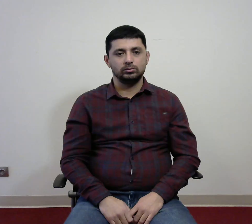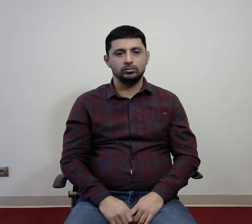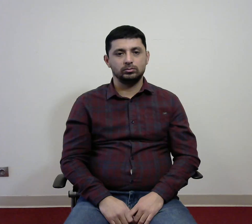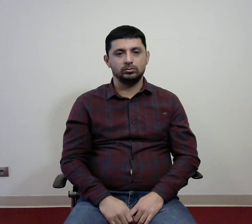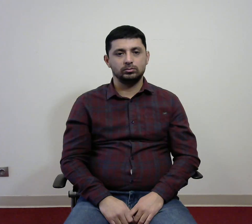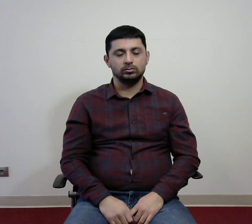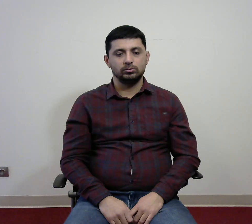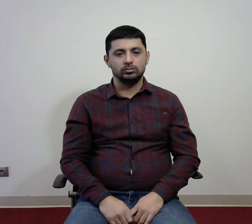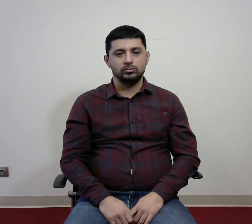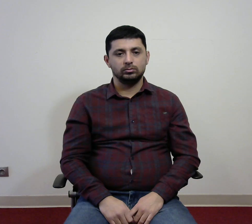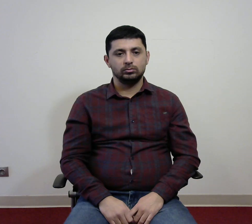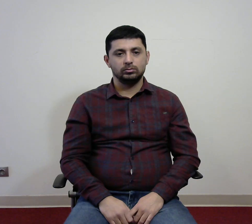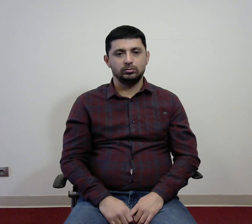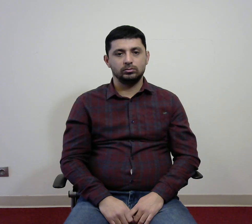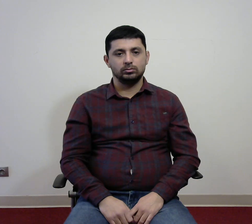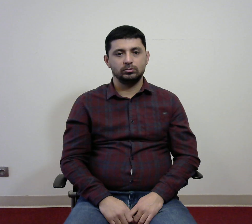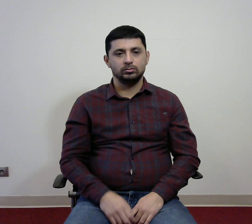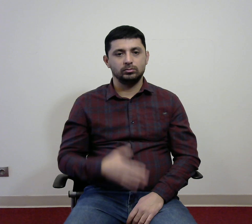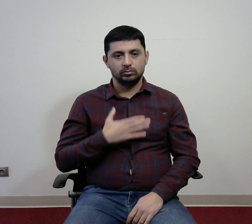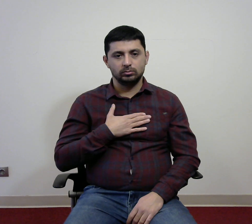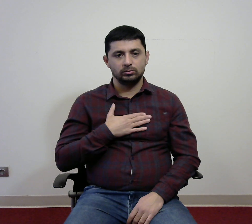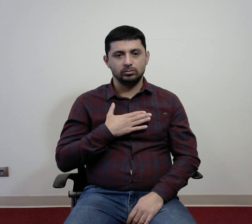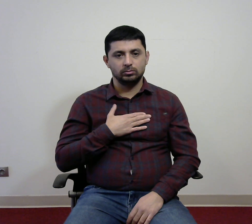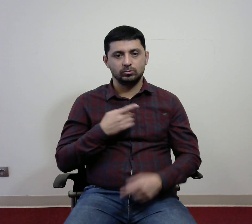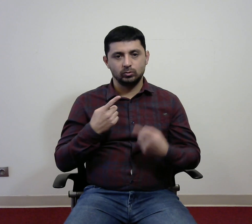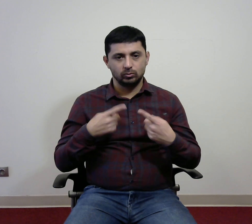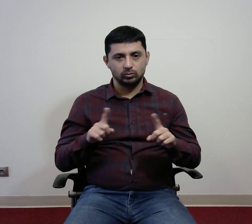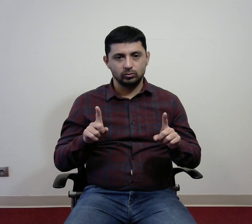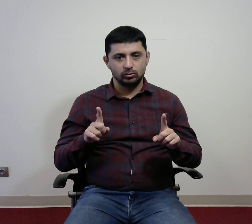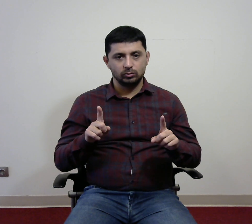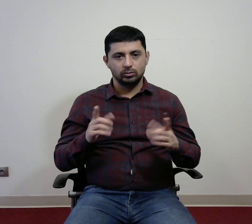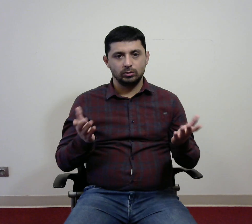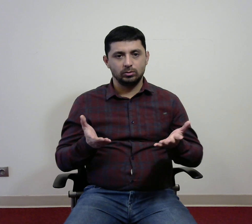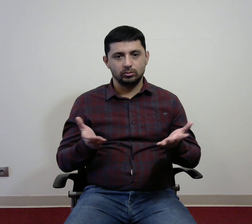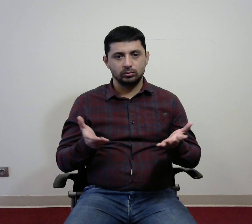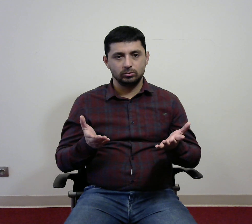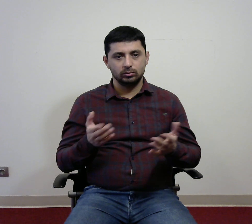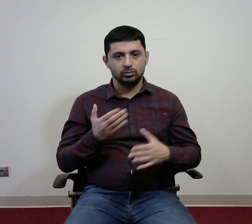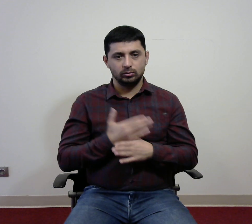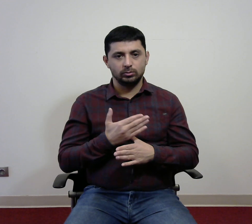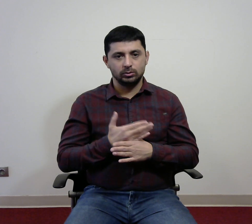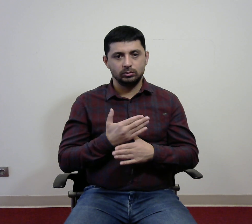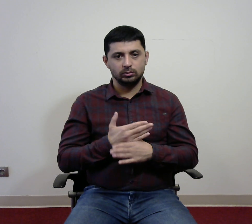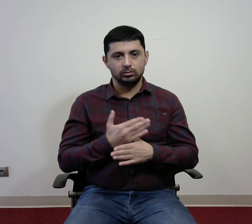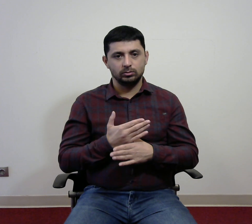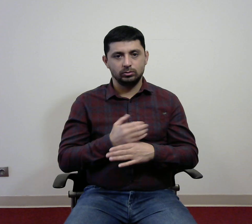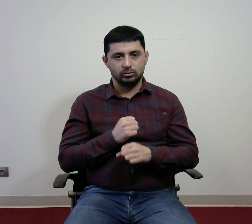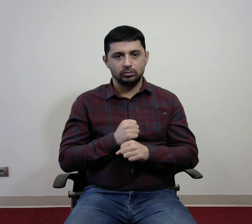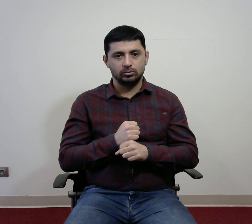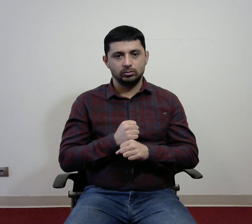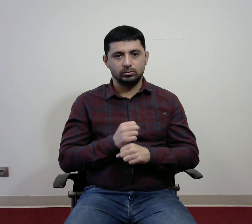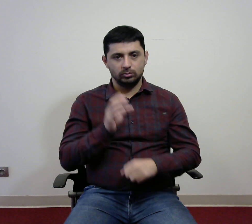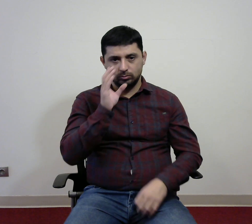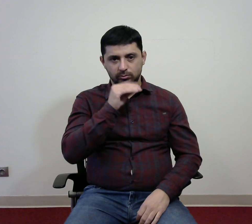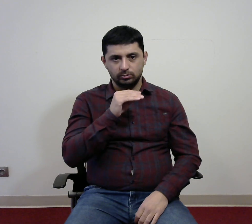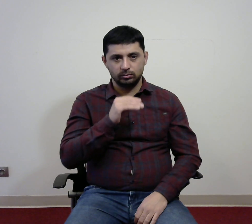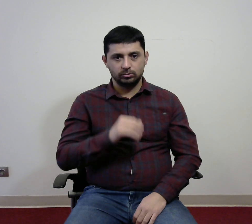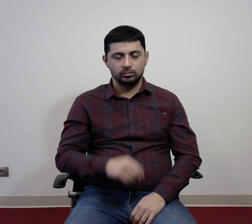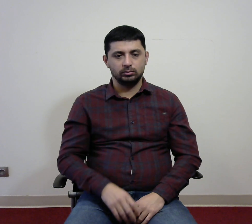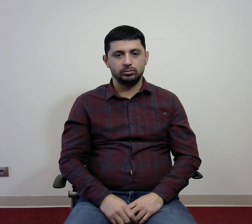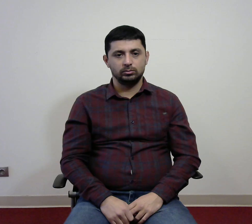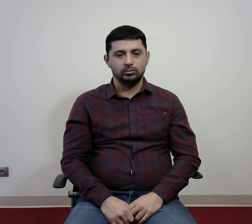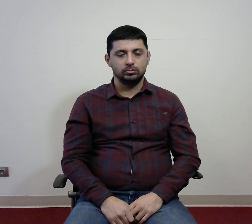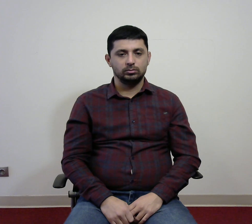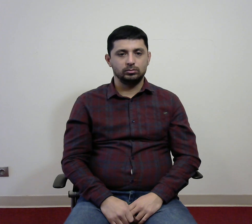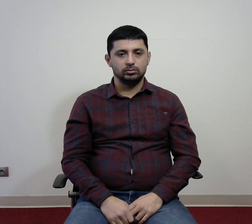Mənə başqa hansı köməkliyi edə bilərsiniz?